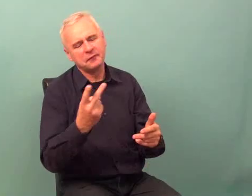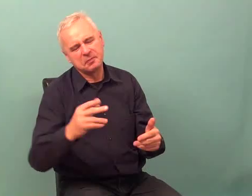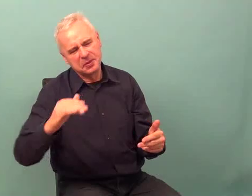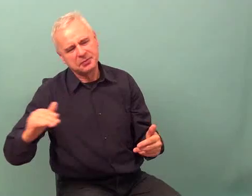Trzech.